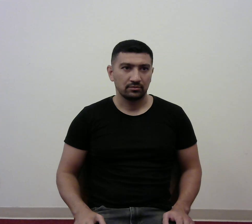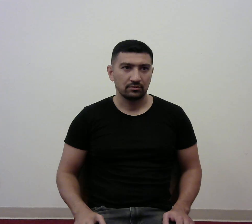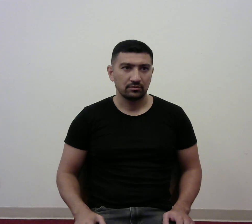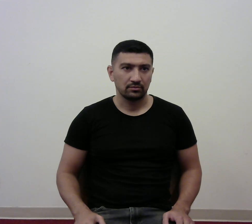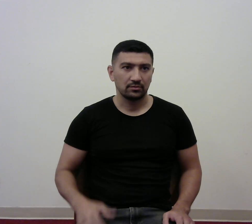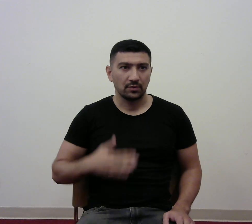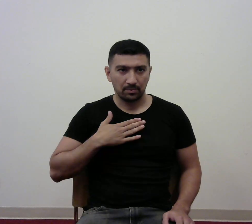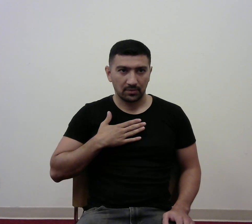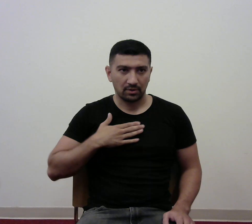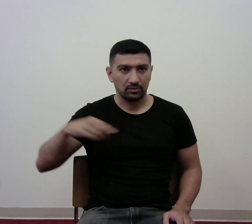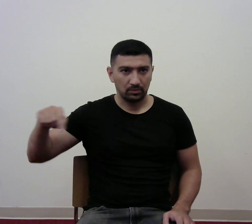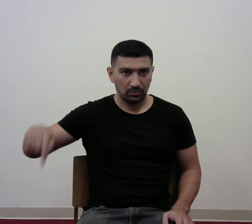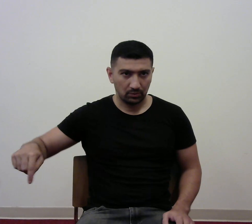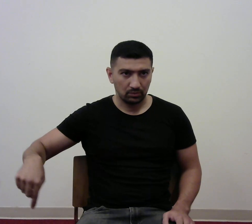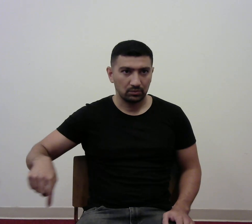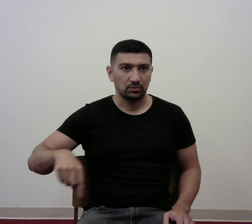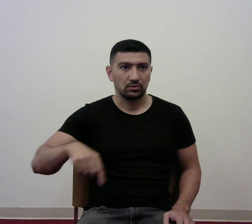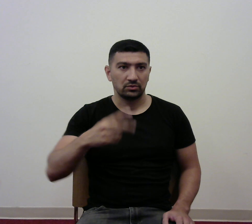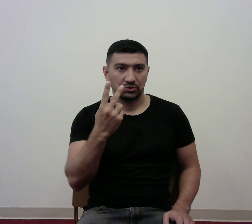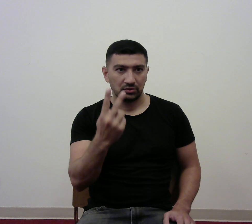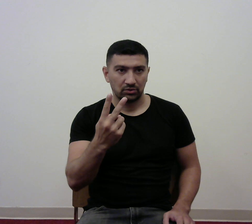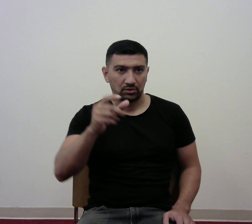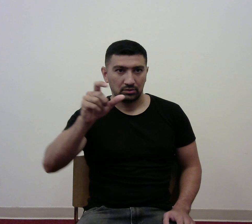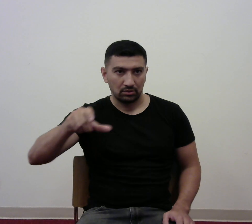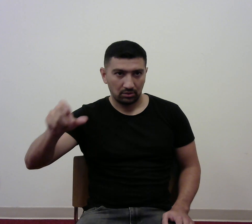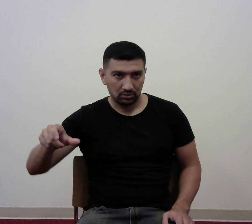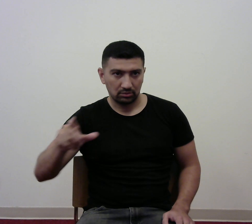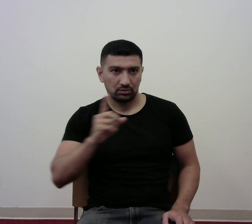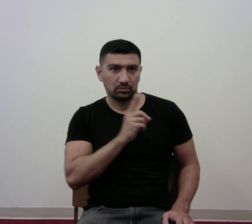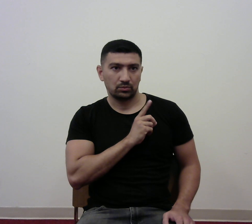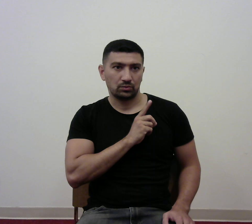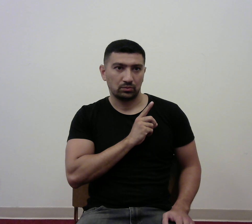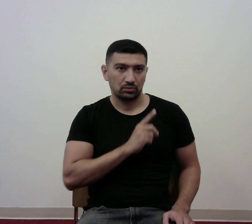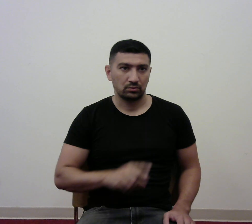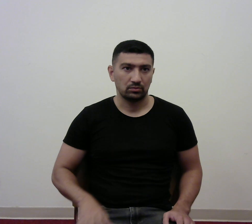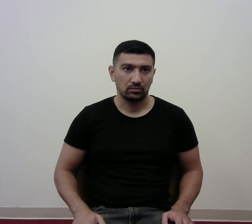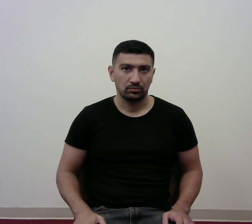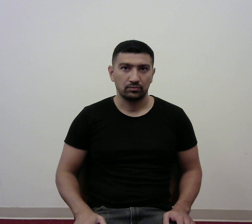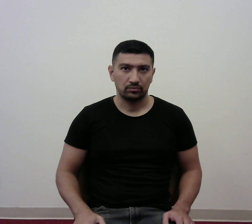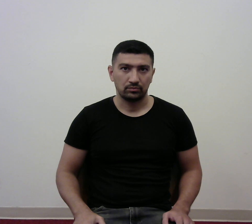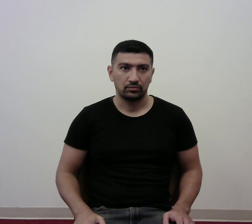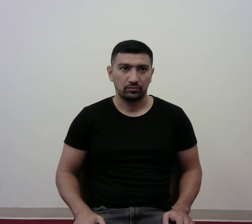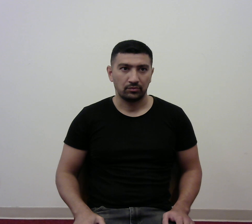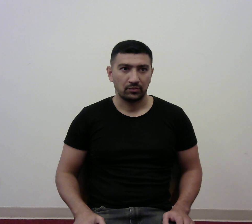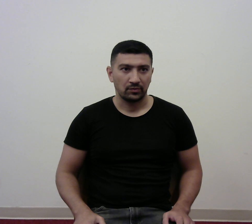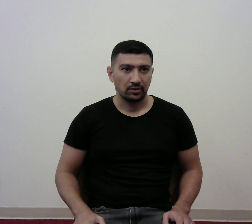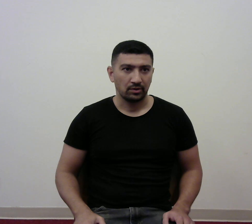Məni aşağıda 2 nəfər gözləyir